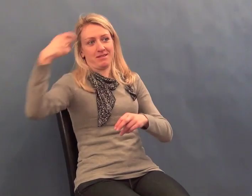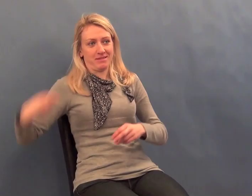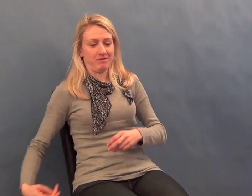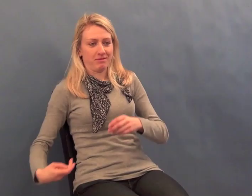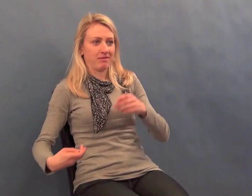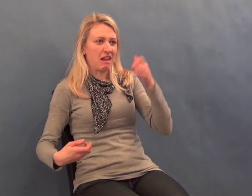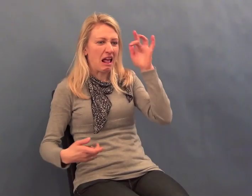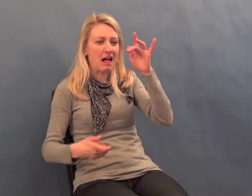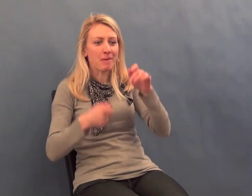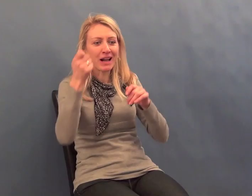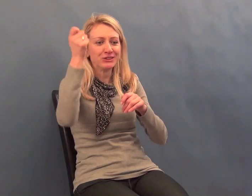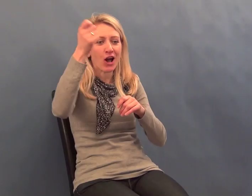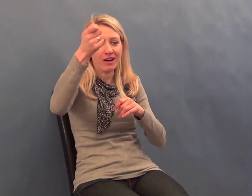Grozi mu parasolem.